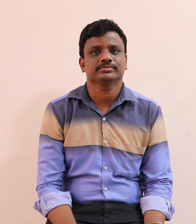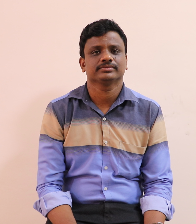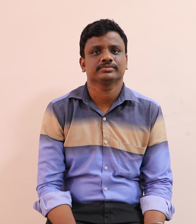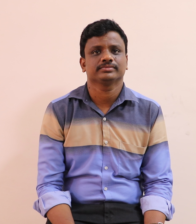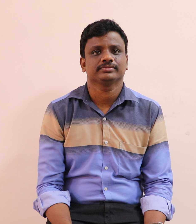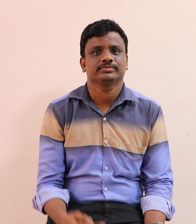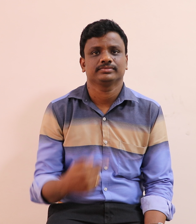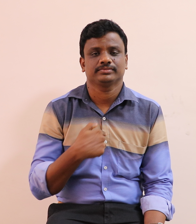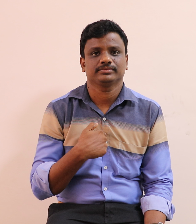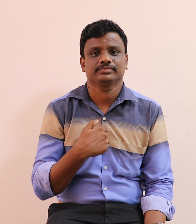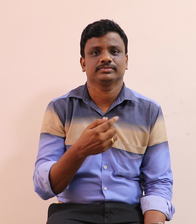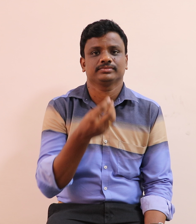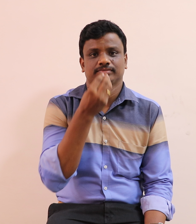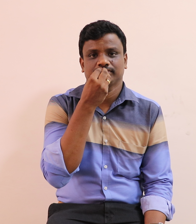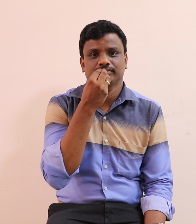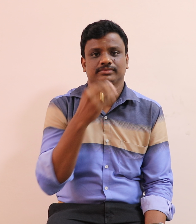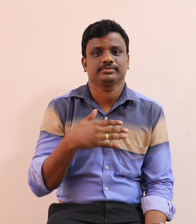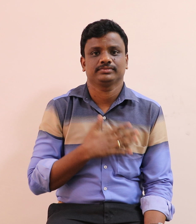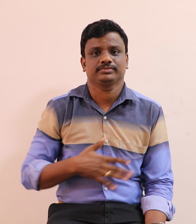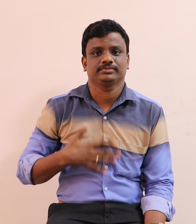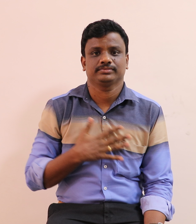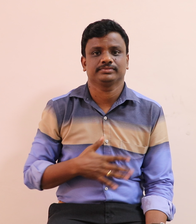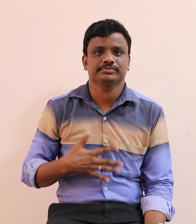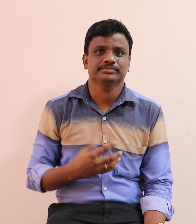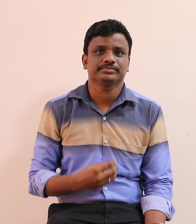i am hungry